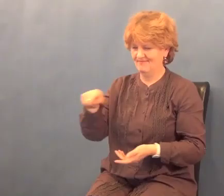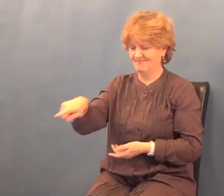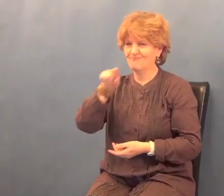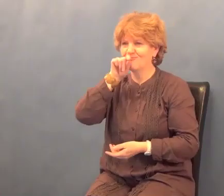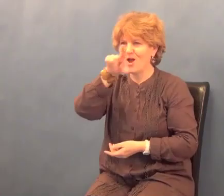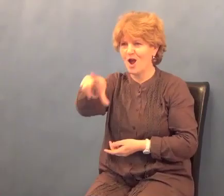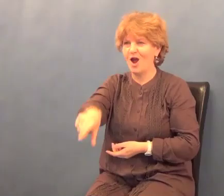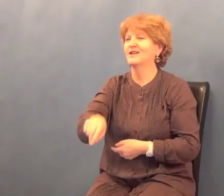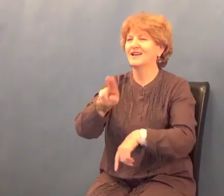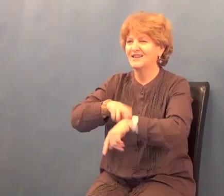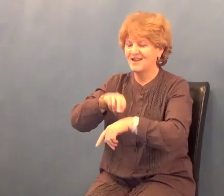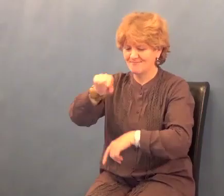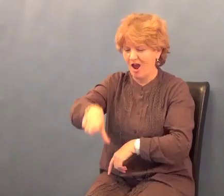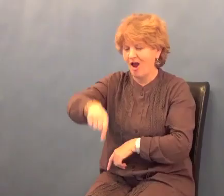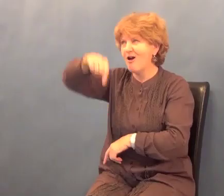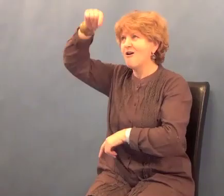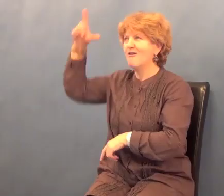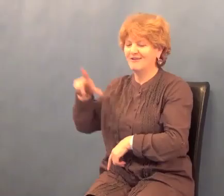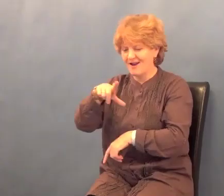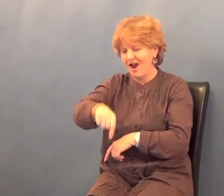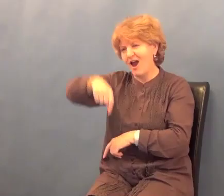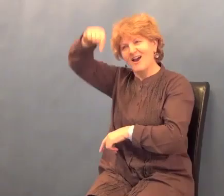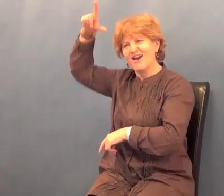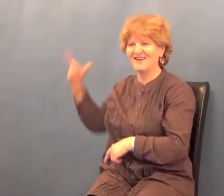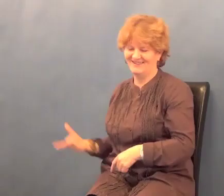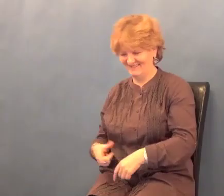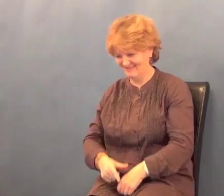Okazuje się, że to ptaszek z zegara, zabierał je.